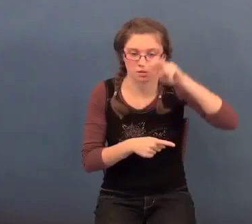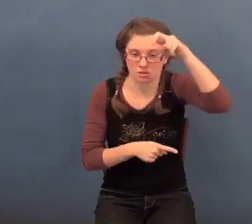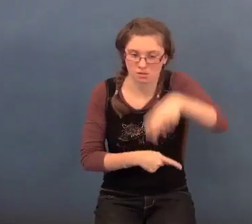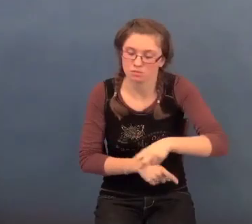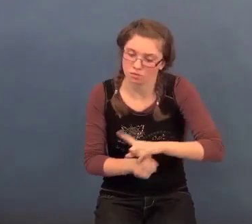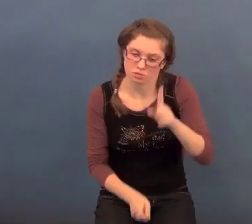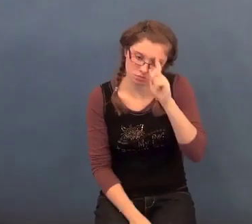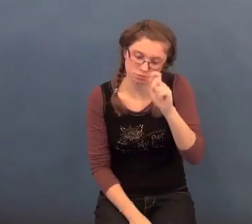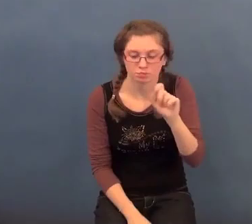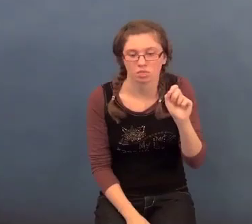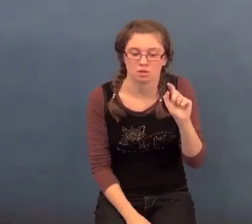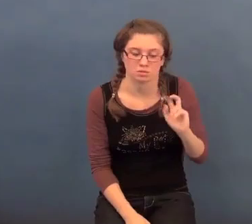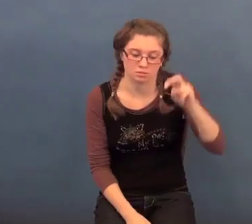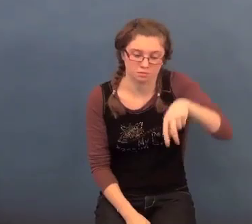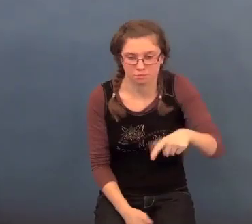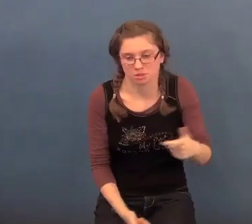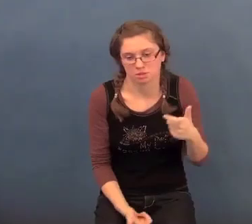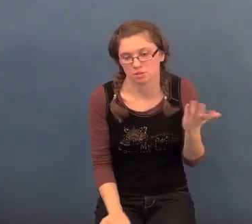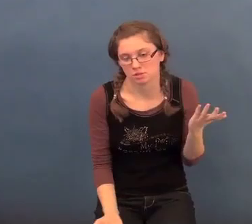To jest informacja o tym, że nie wolno tego ignorować, bo to jest niebezpieczne.